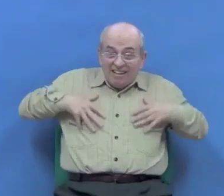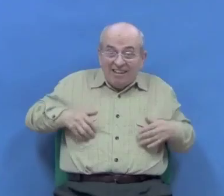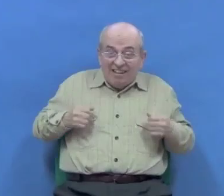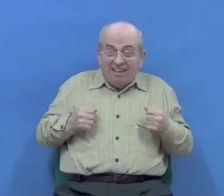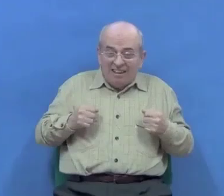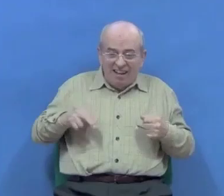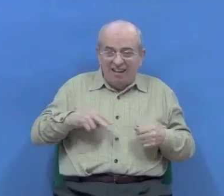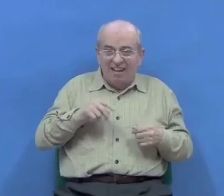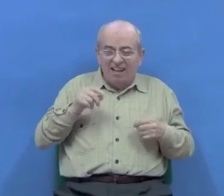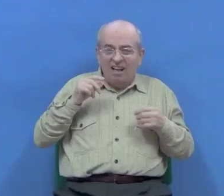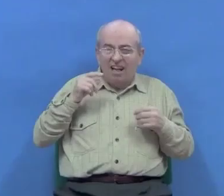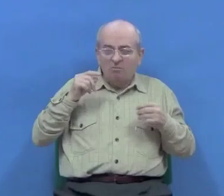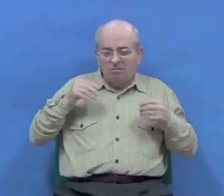Wszedł w ubranie.